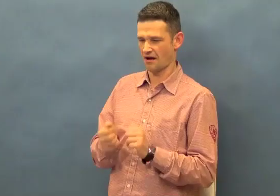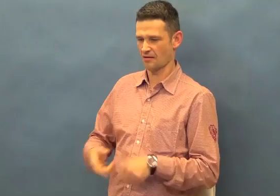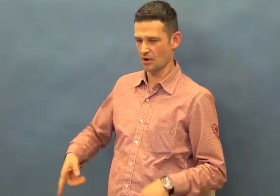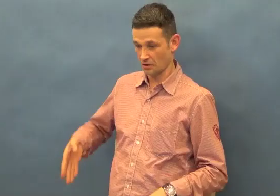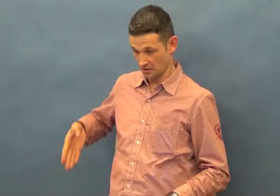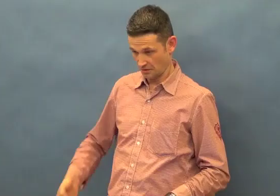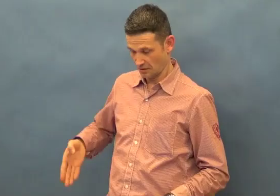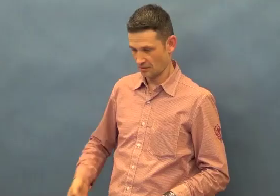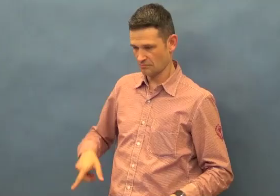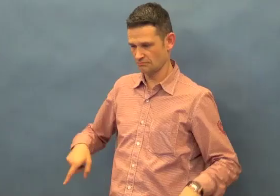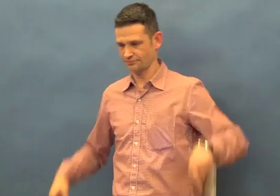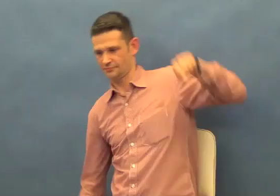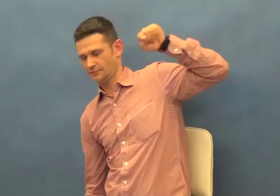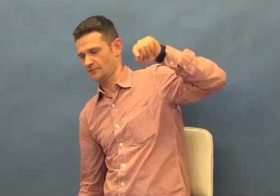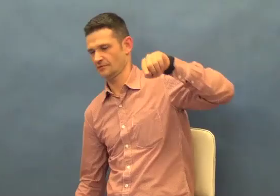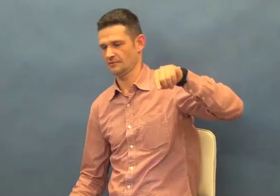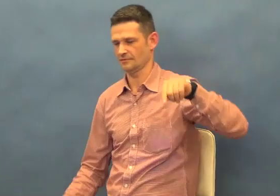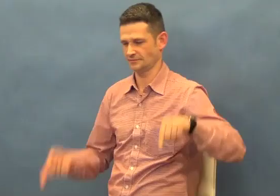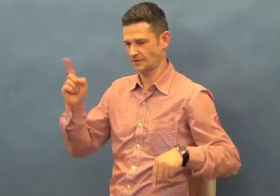Albo ławka się wywróci, jak ktoś ją upiłuje.